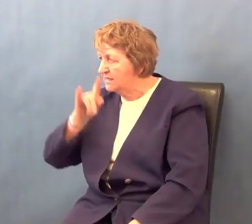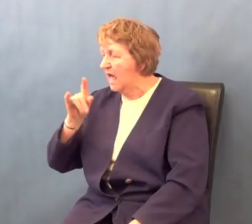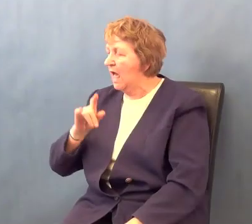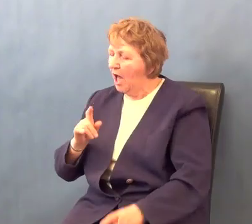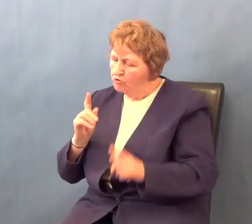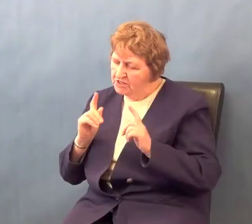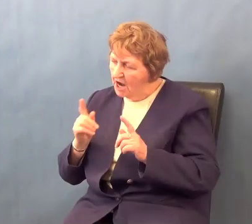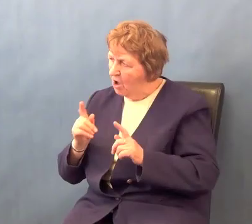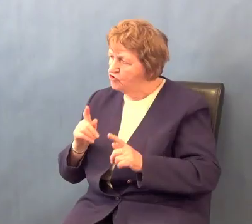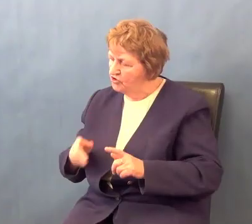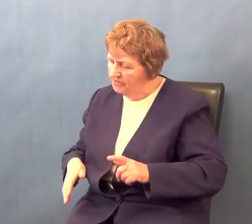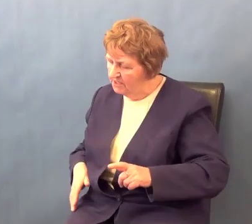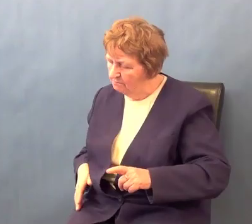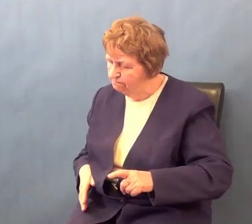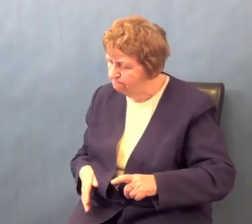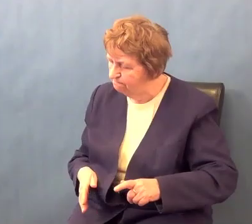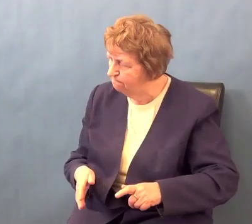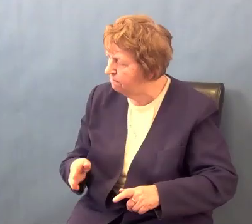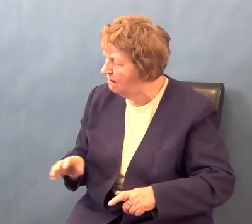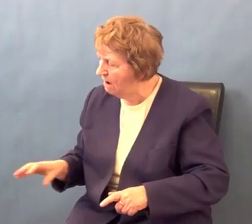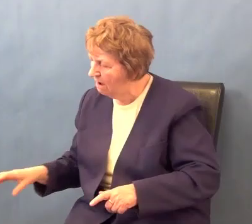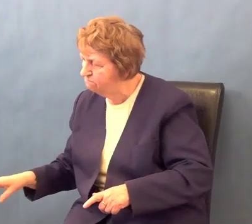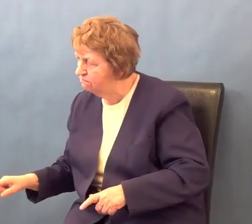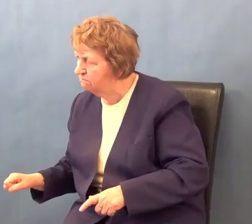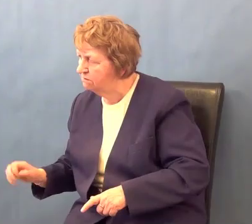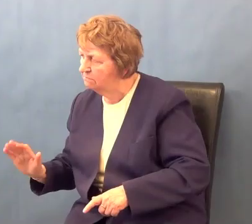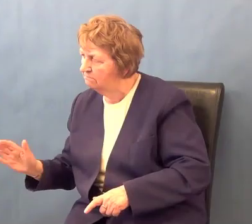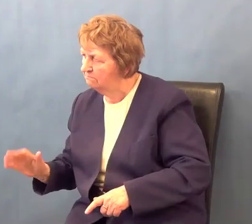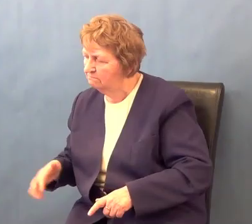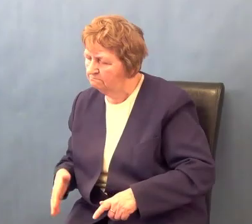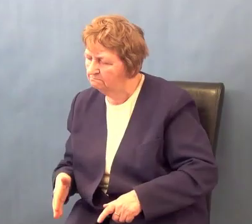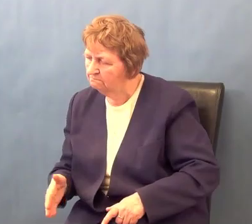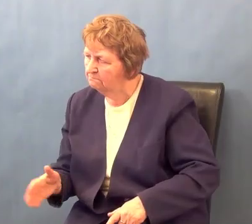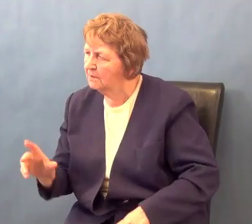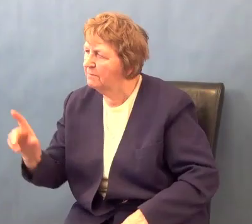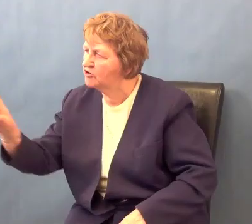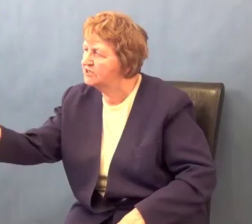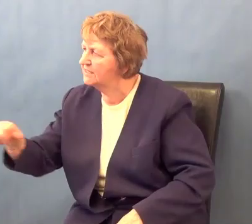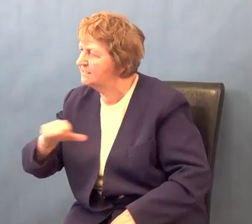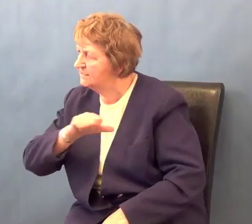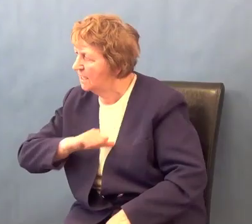Myślałam, że zabierze jabłko, ale tak się nie stało, poszła sobie.